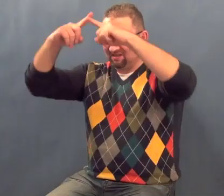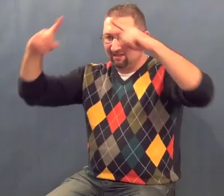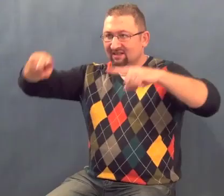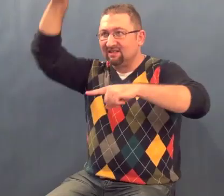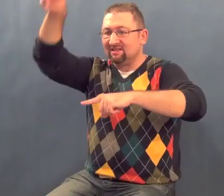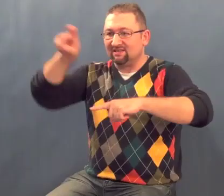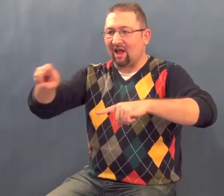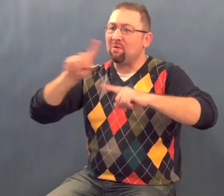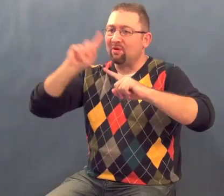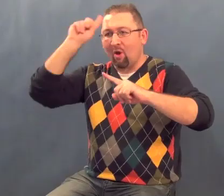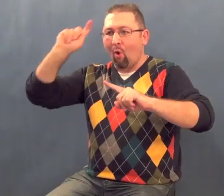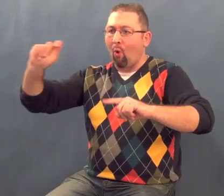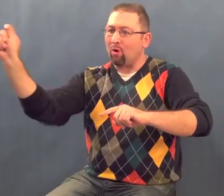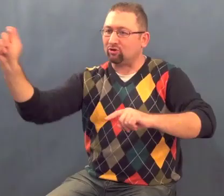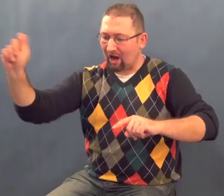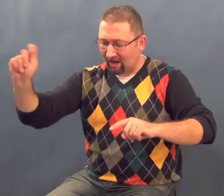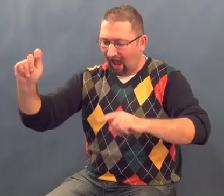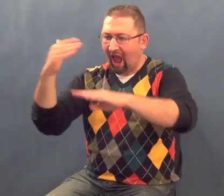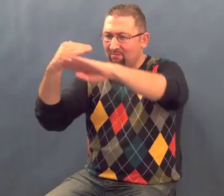Widać trójkątny znak z wykrzyknikiem, to znak ostrzegawczy.